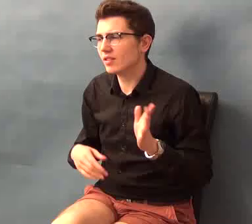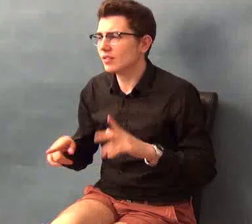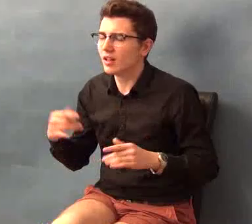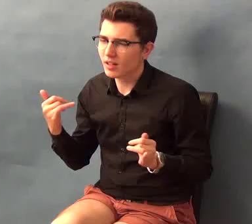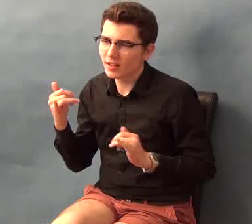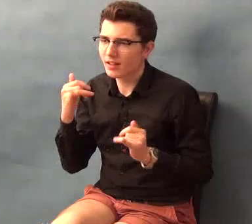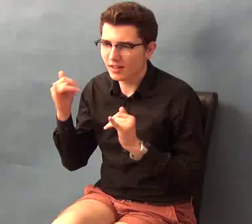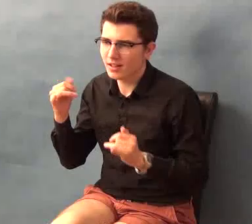Impreza trwała.